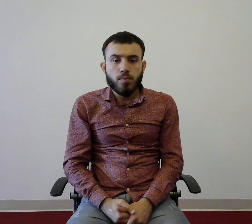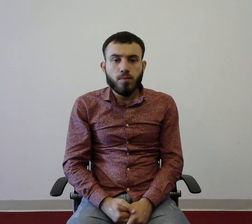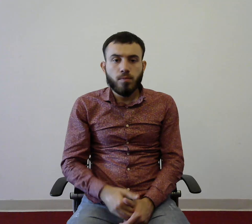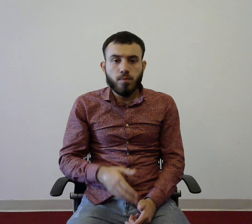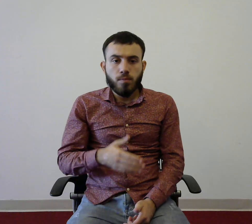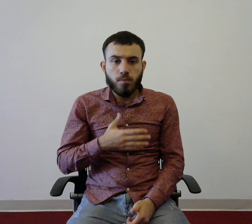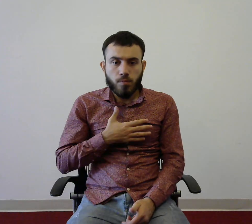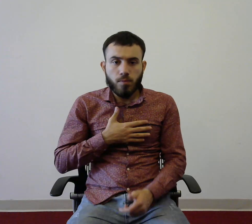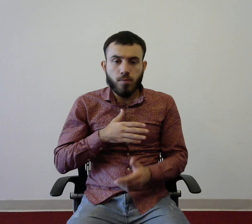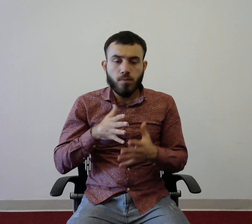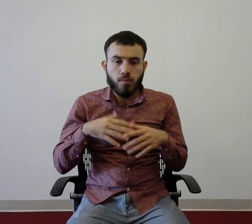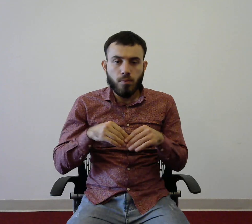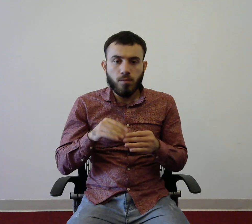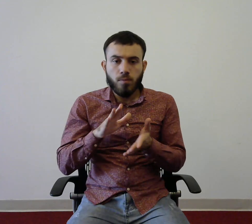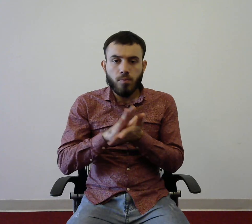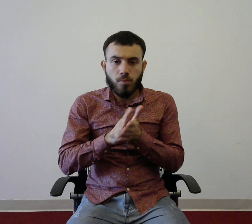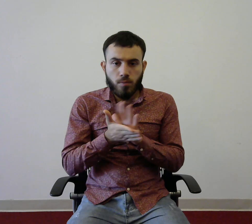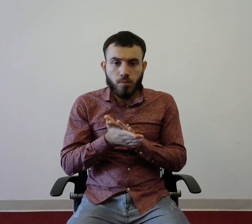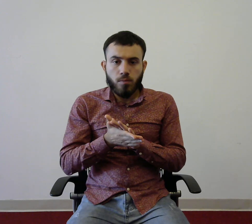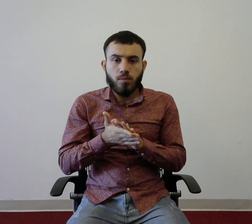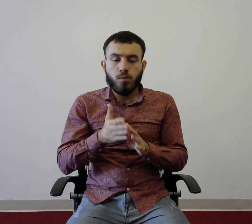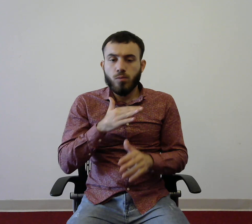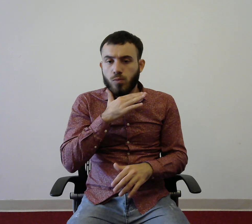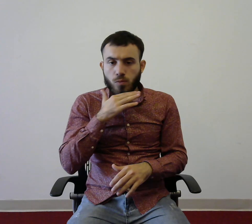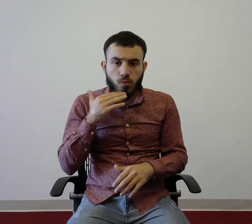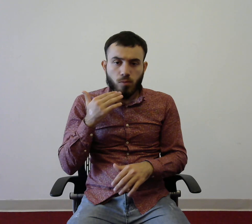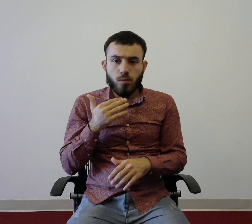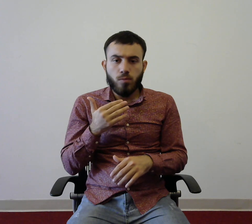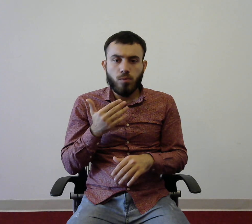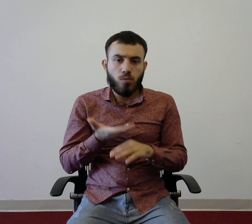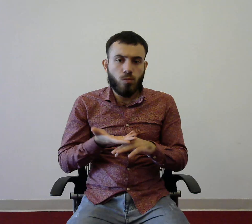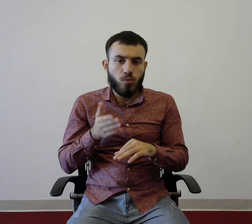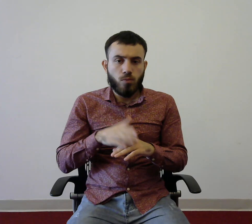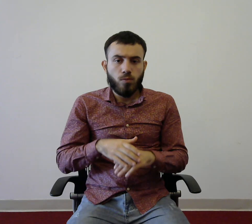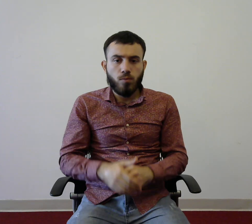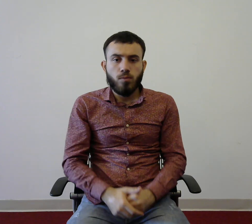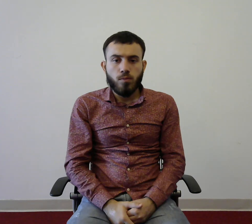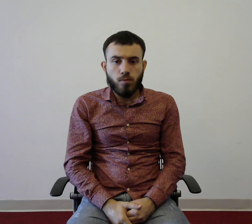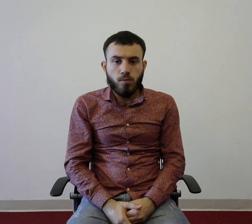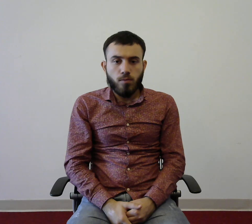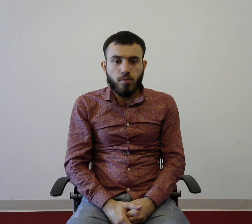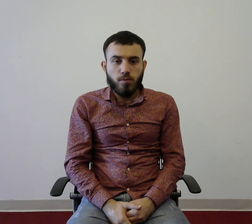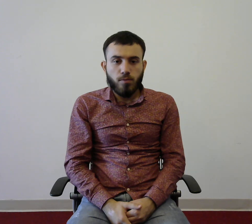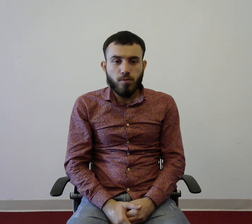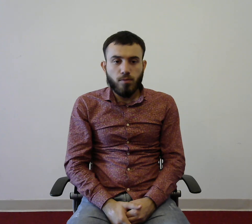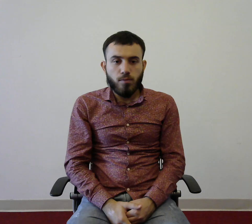Mənim ailəmin vəziyyəti çox ağırdır